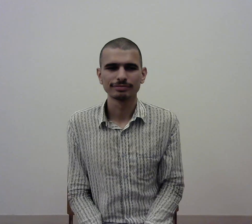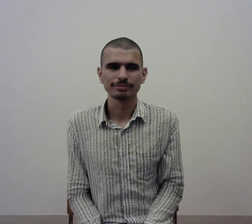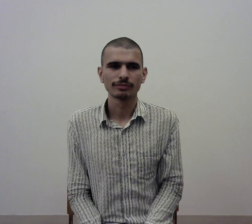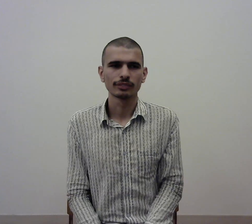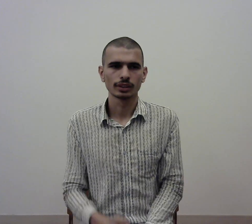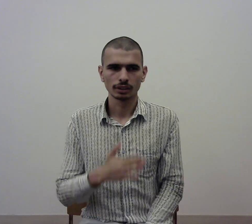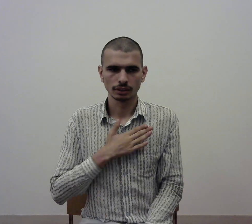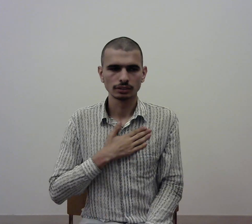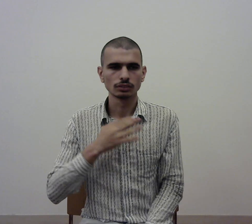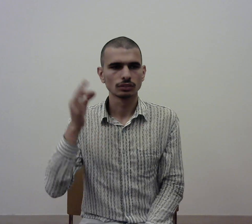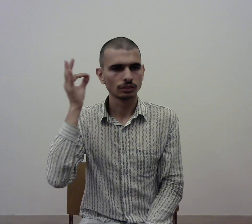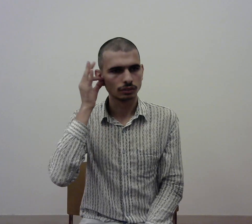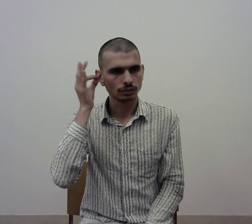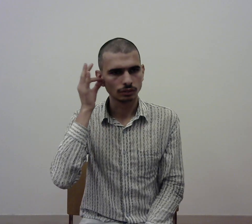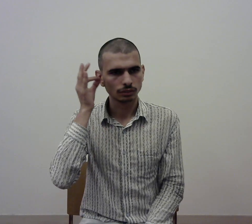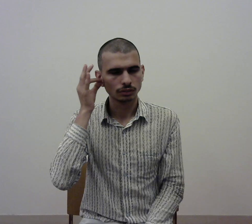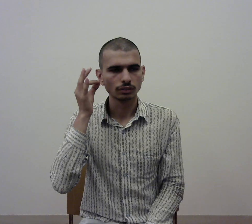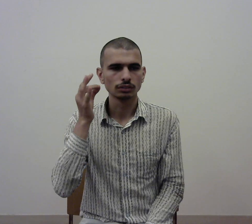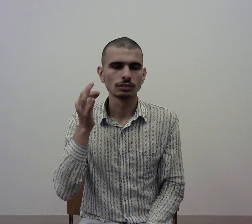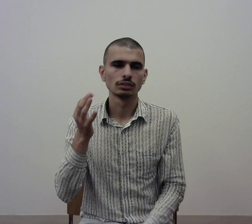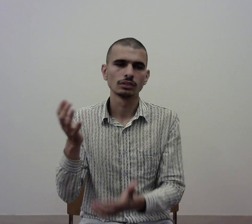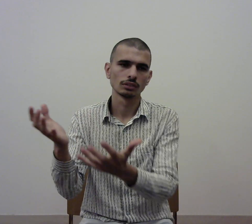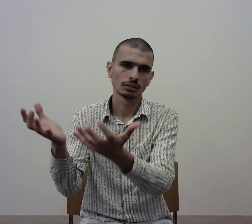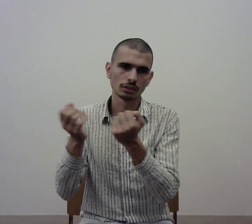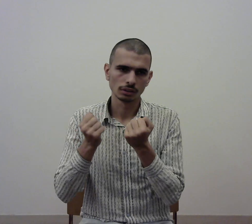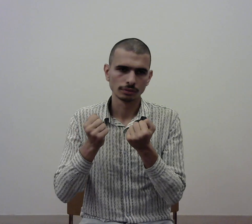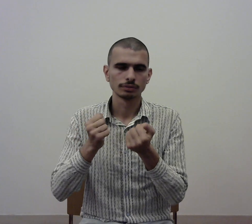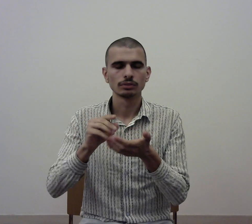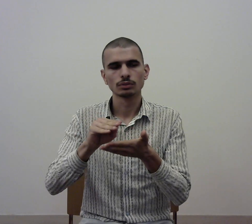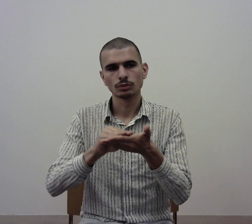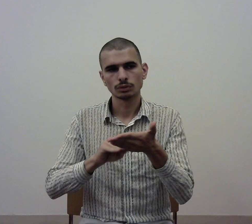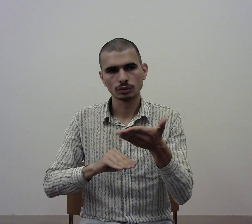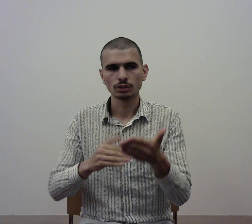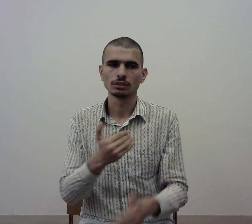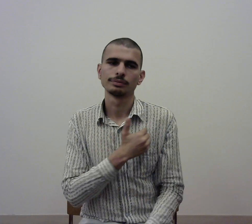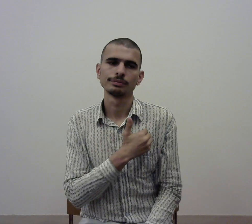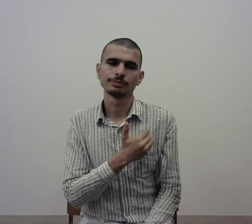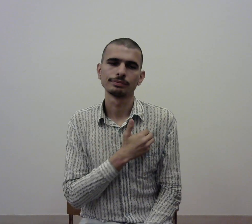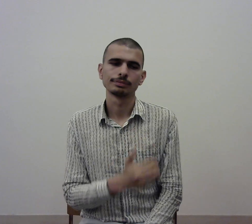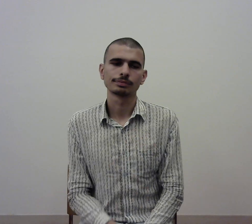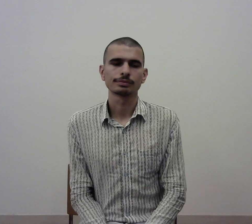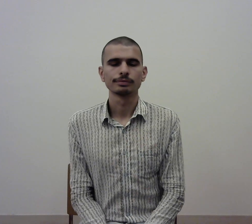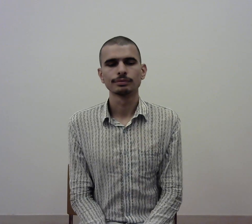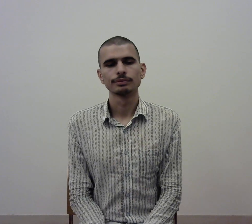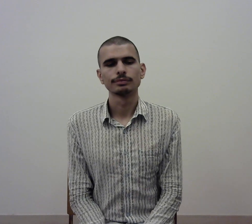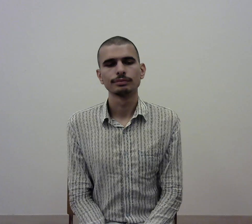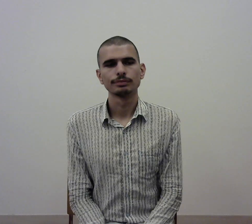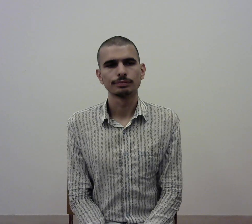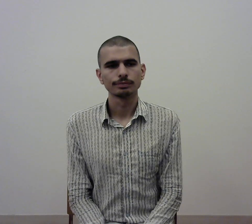Mən həkimin qəbuluna yazılmaq istəyirəm